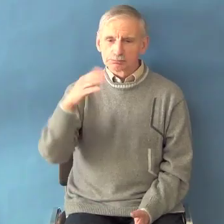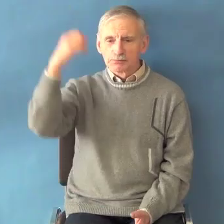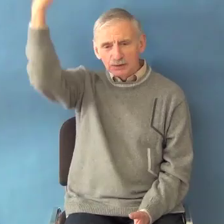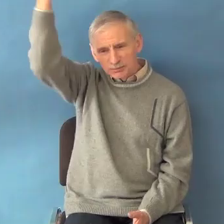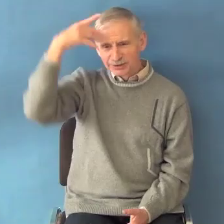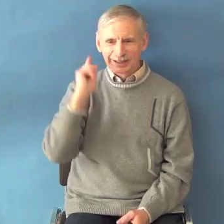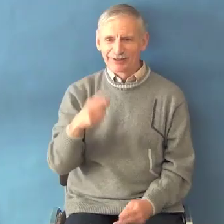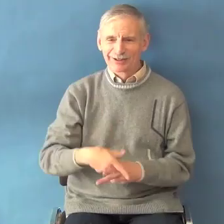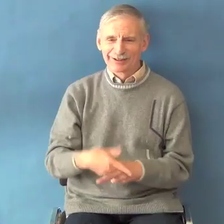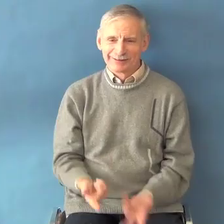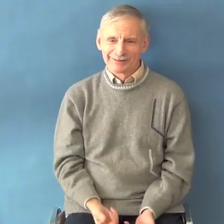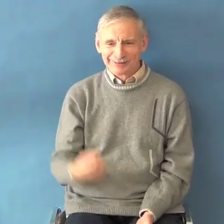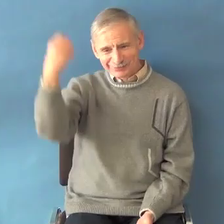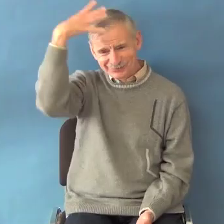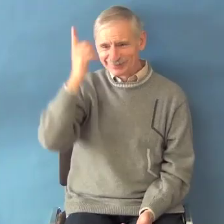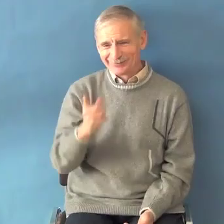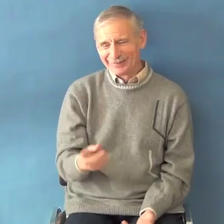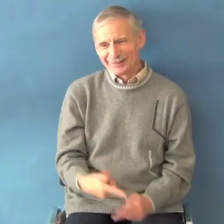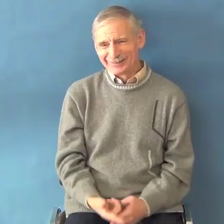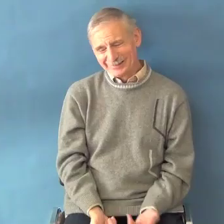Zakaz brania prysznica dla koni.